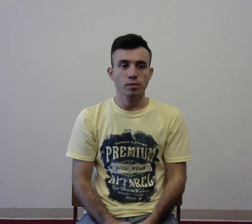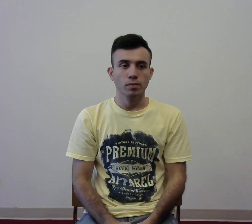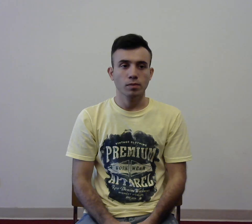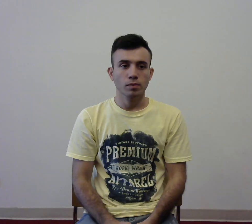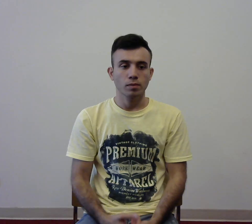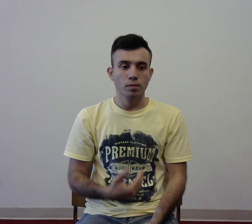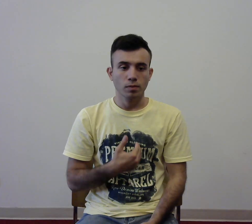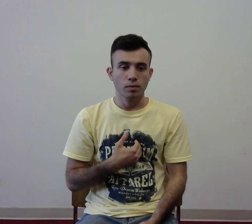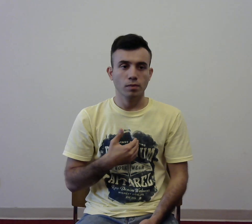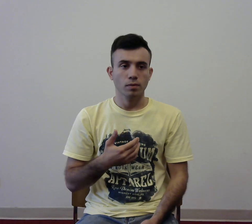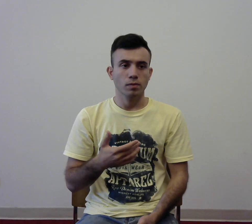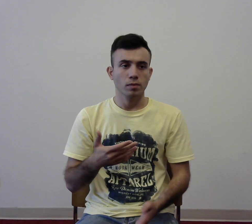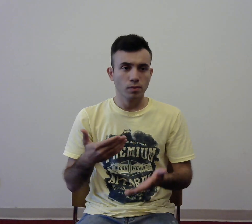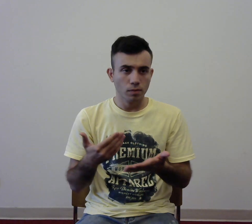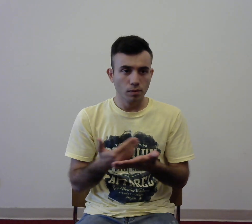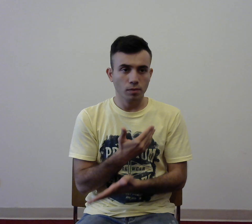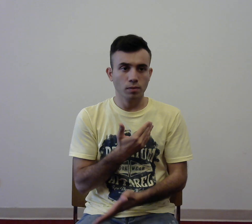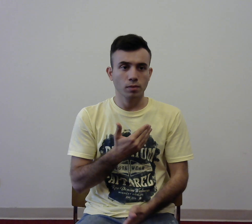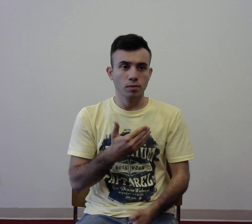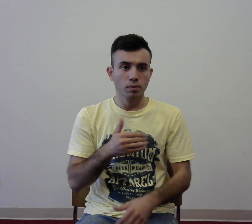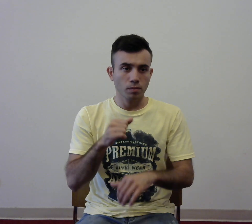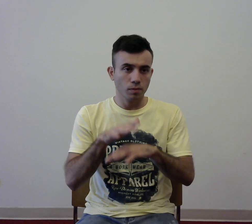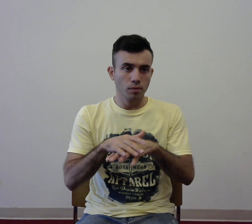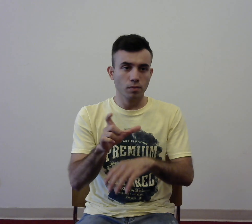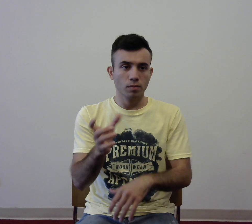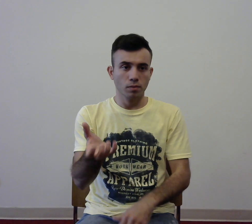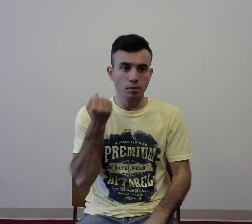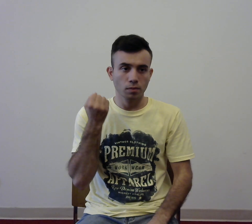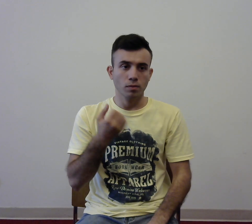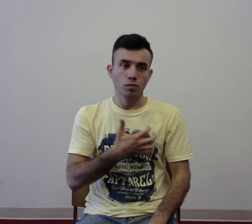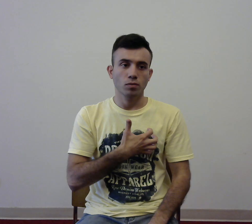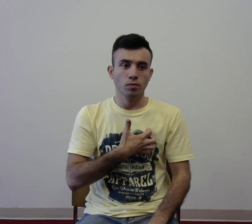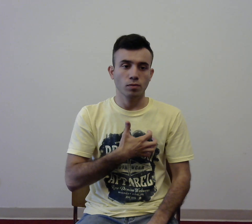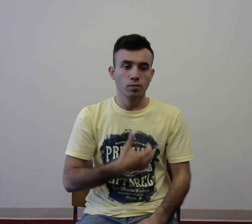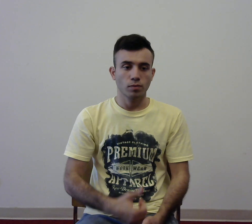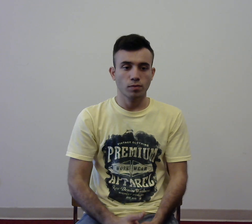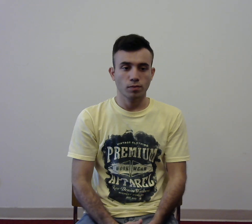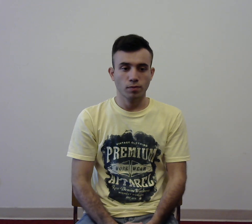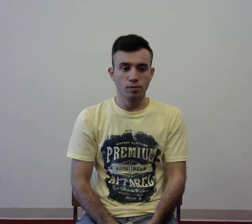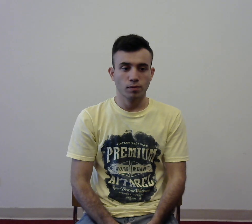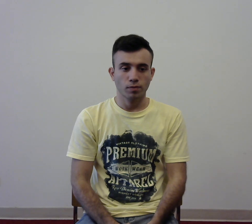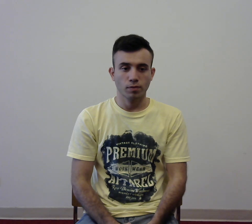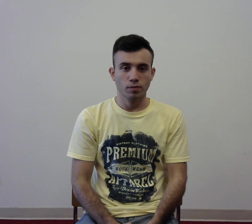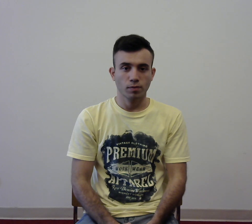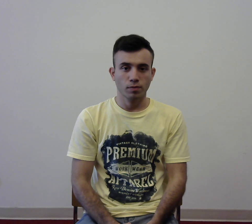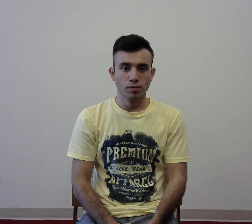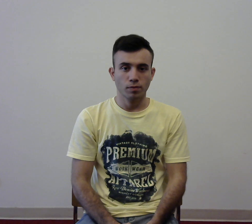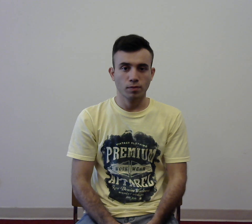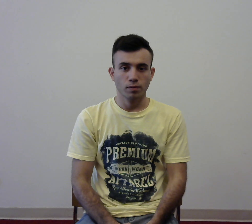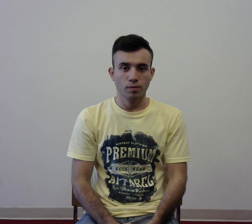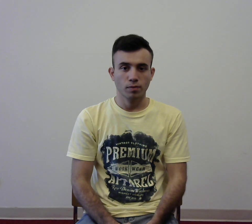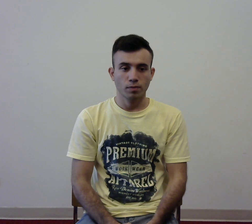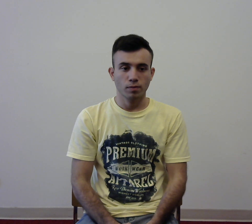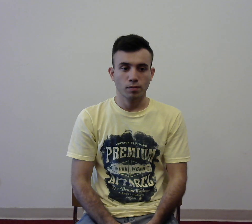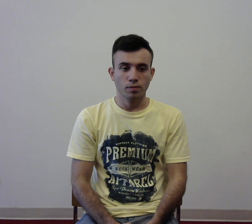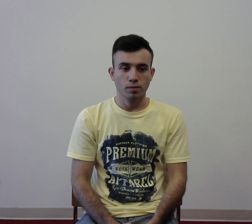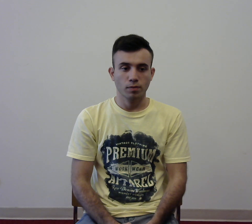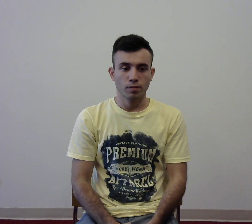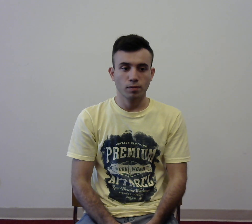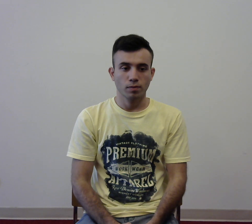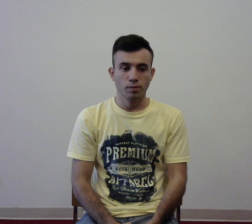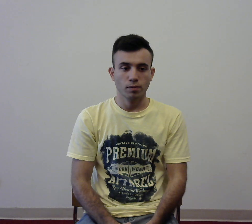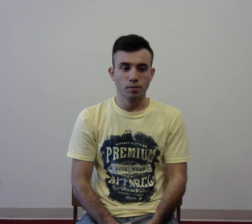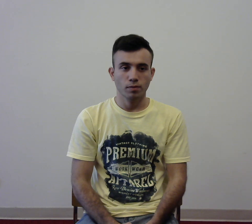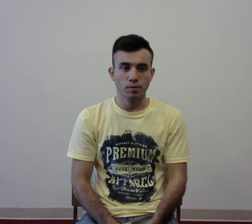Mən yeni bank kartı götürmək istəyirəm